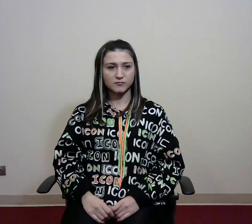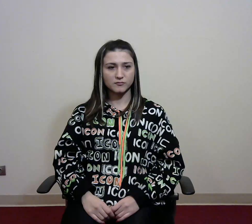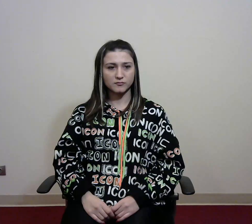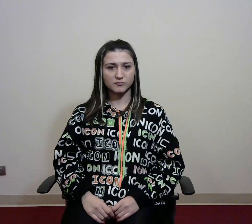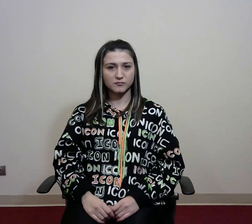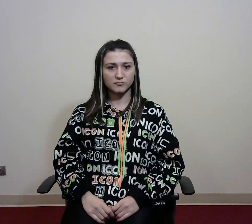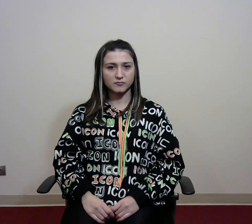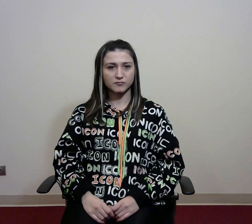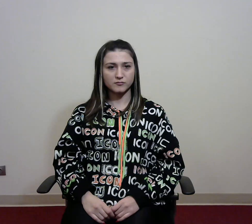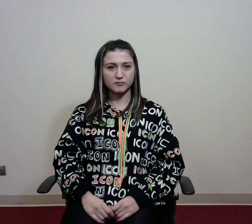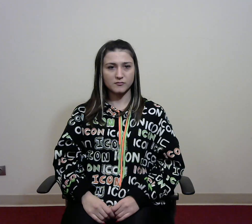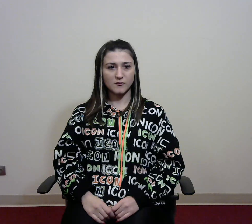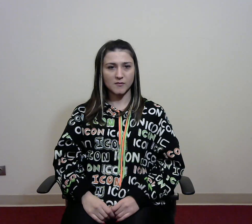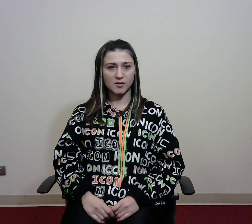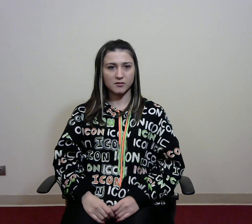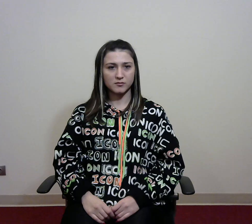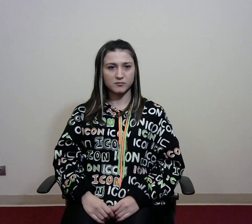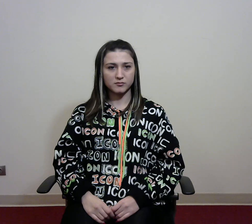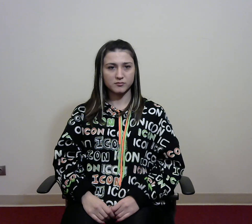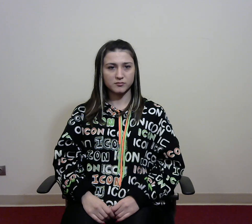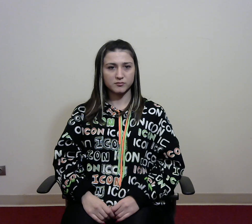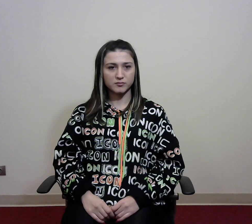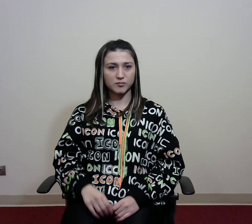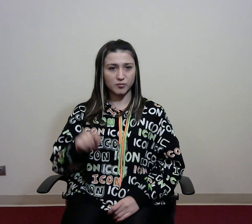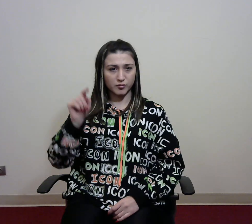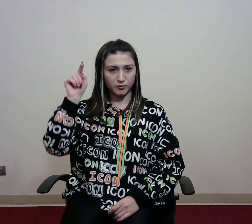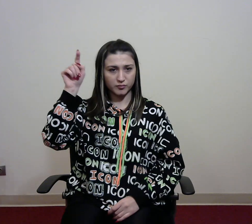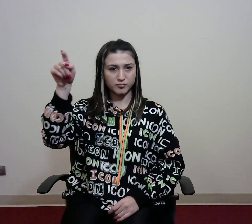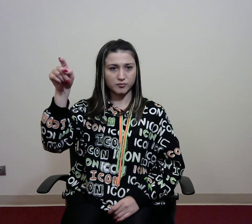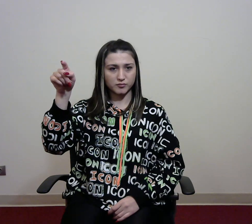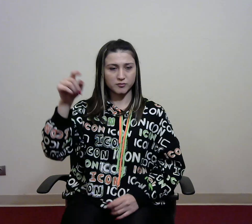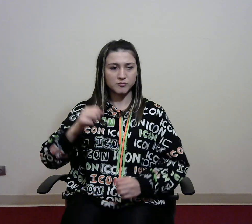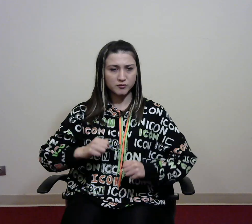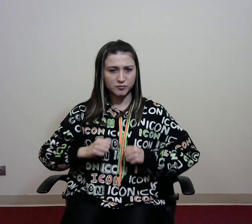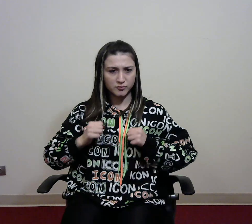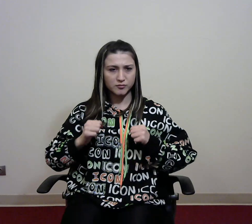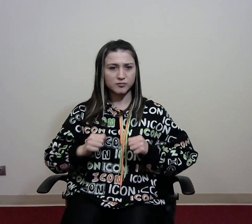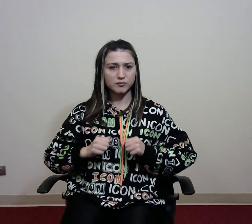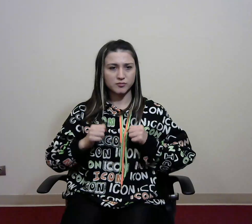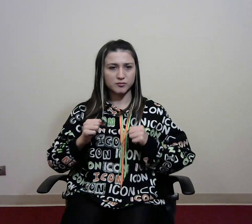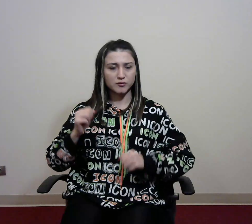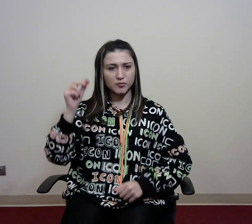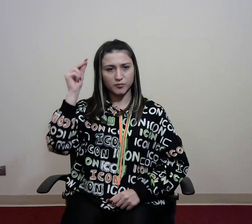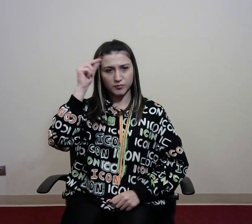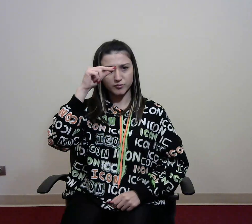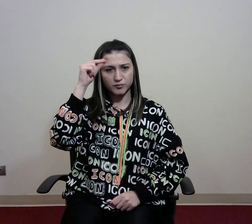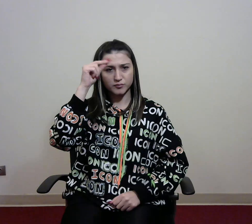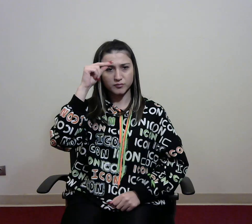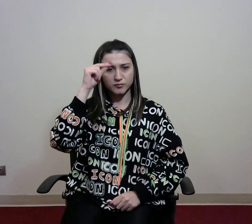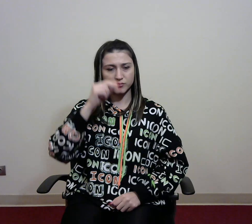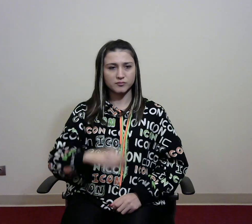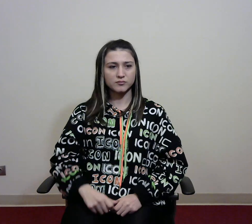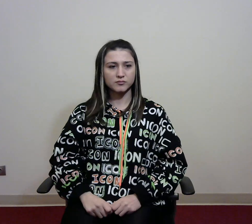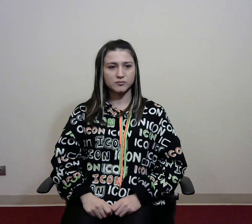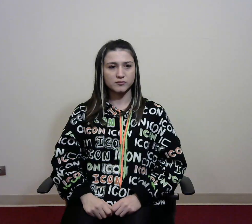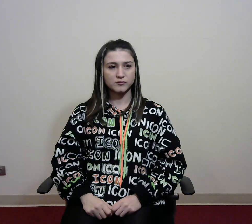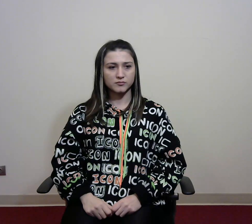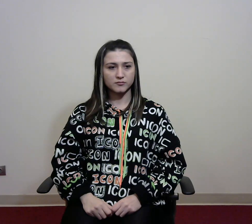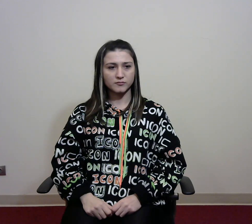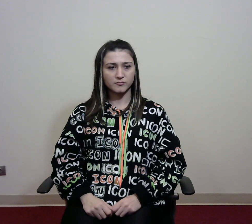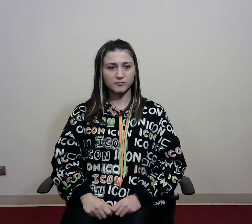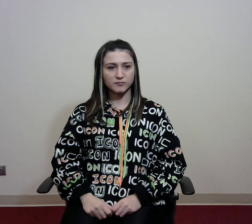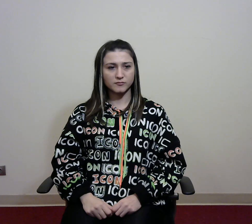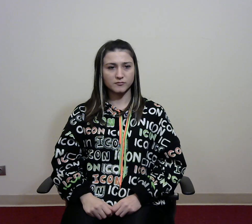O çalışqan şagirddir